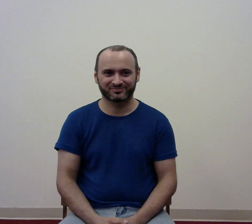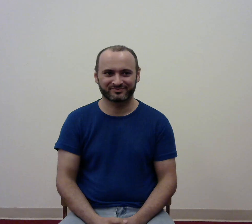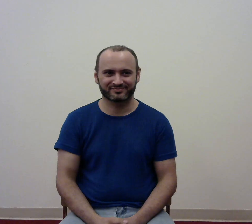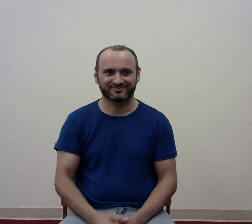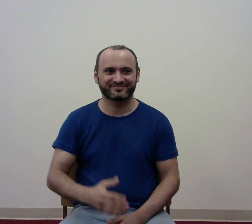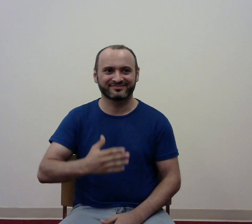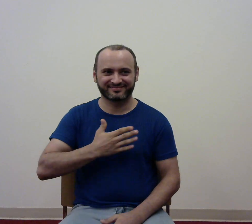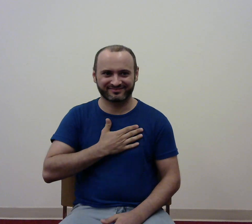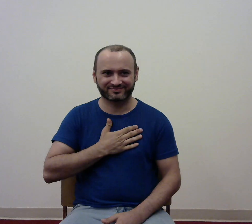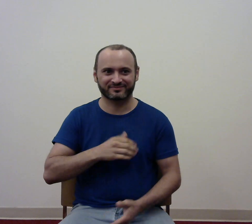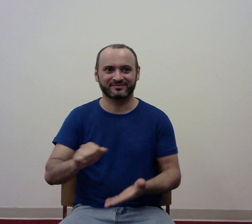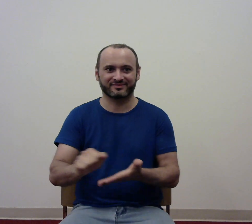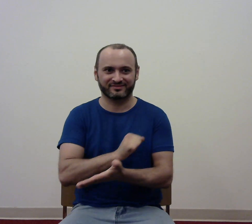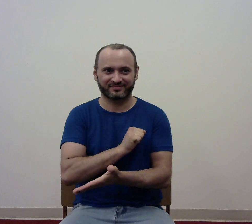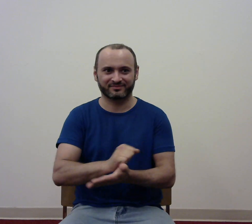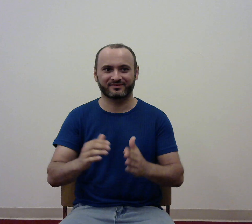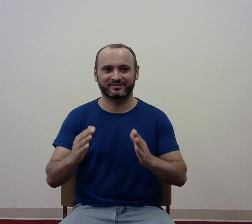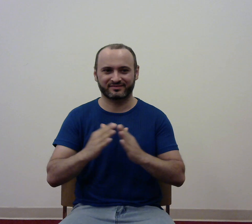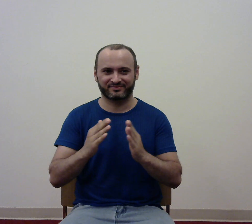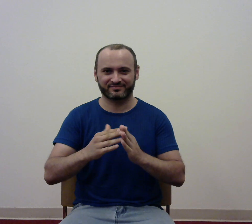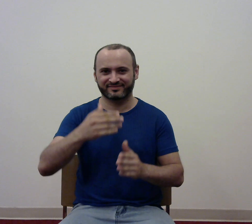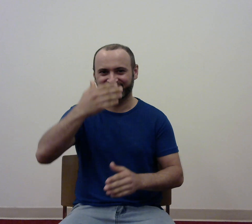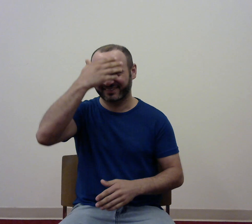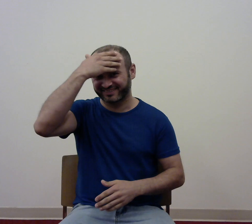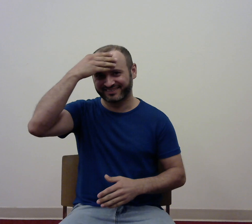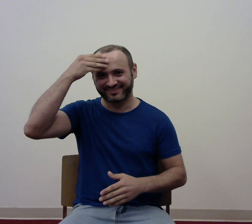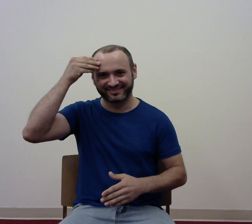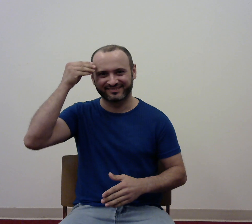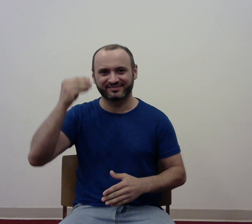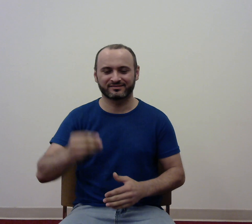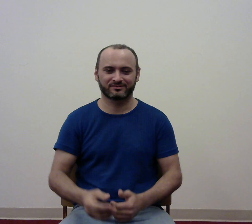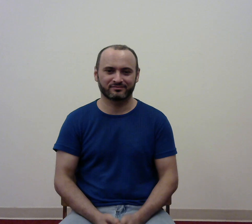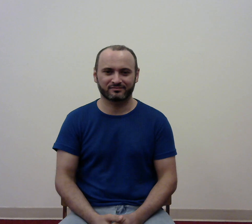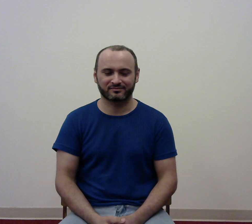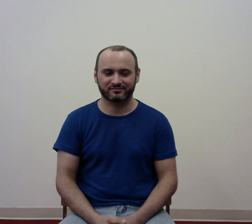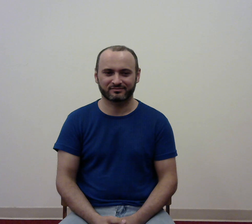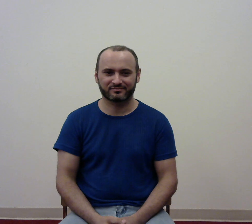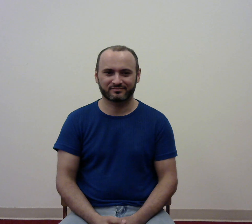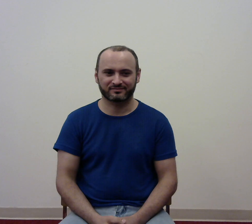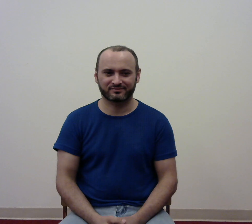Mən sənədlərimi evdə unutmuşam